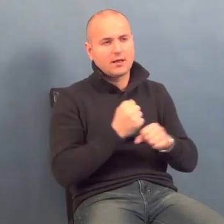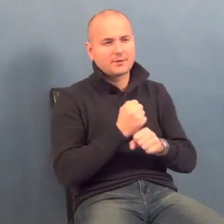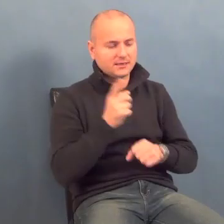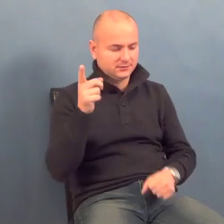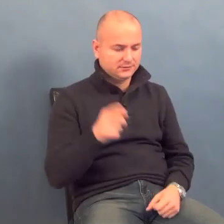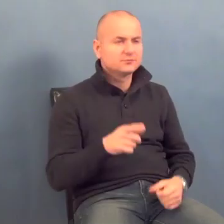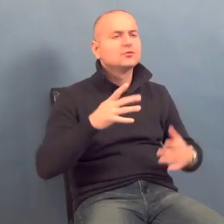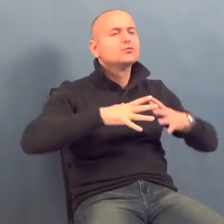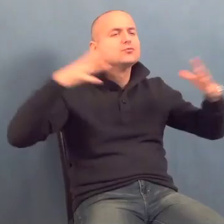W zakładach pracy.